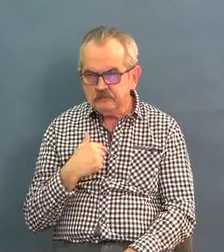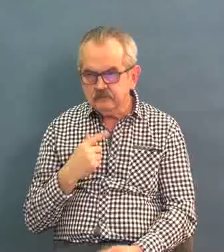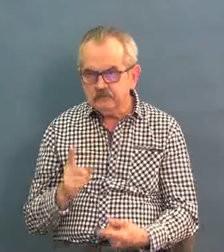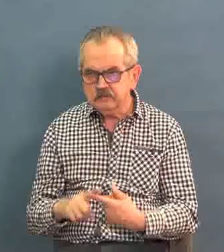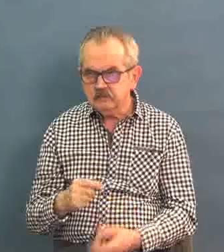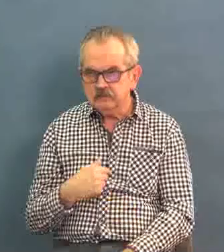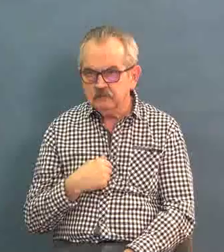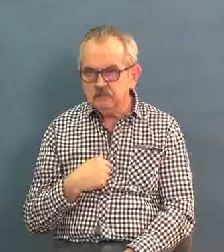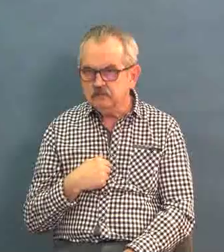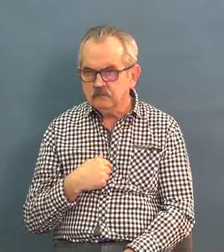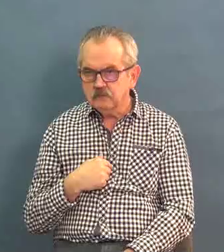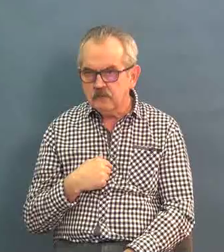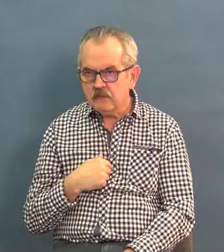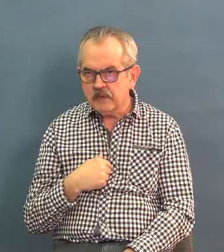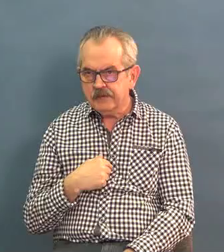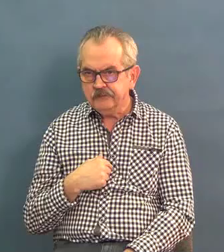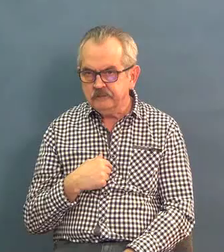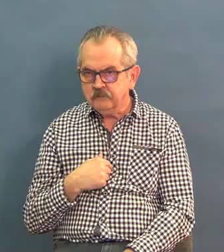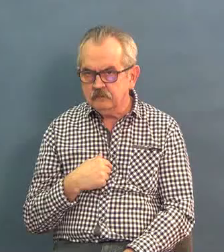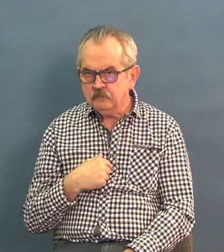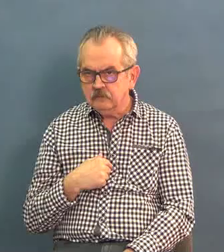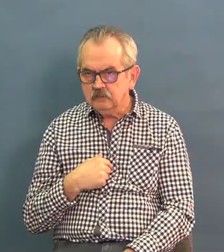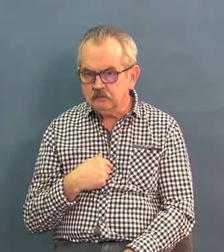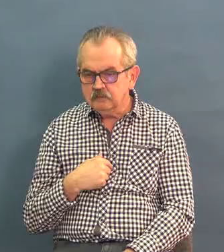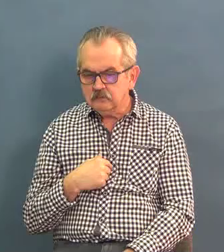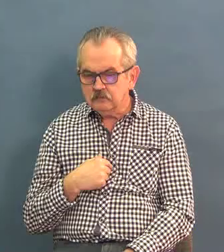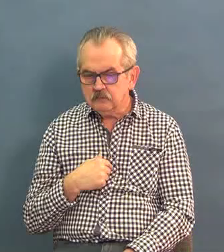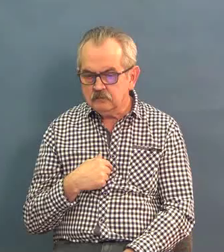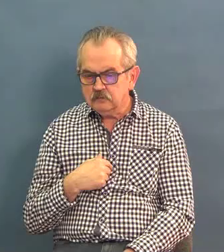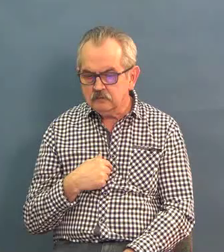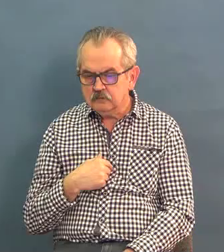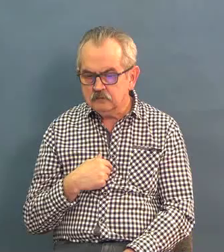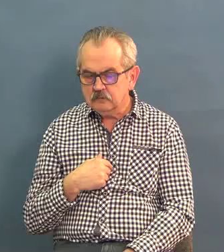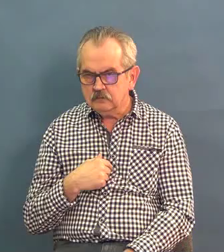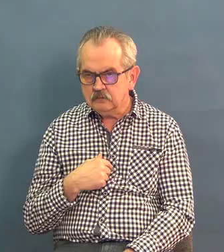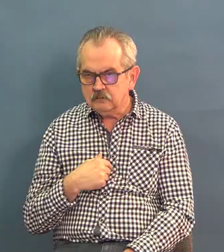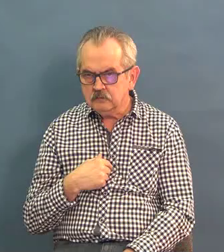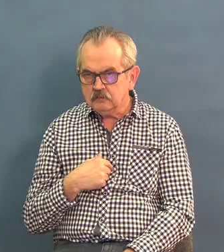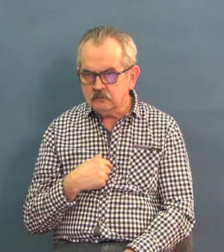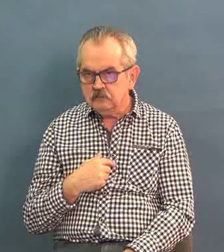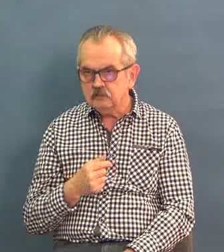Nie pasuje mi.